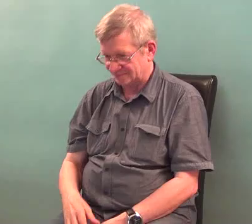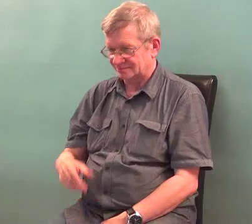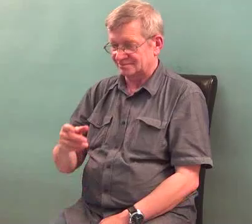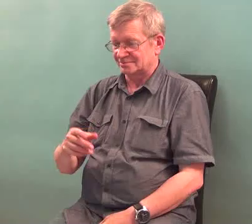Poczekaj.